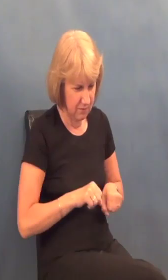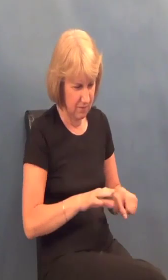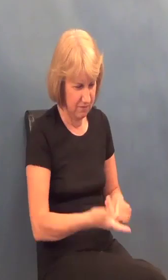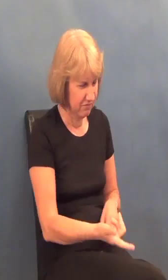Dziwny rysunek.